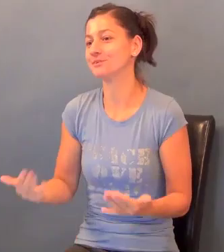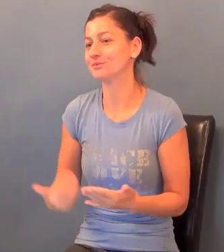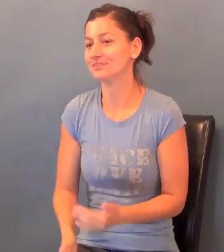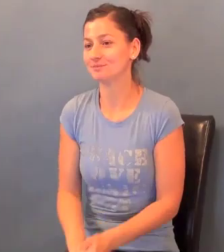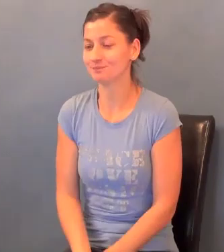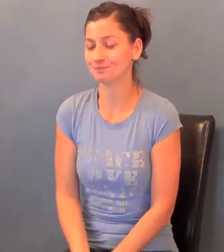Szkoda.